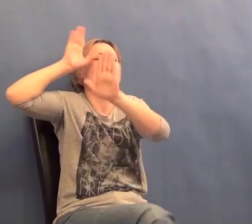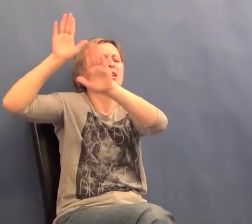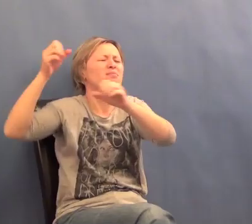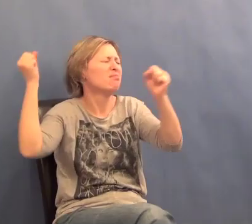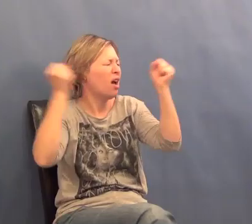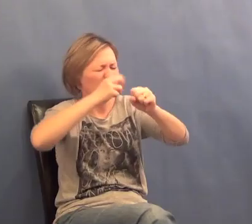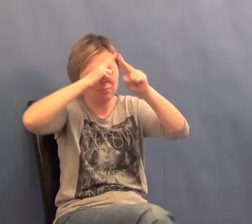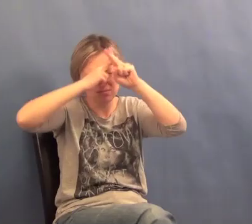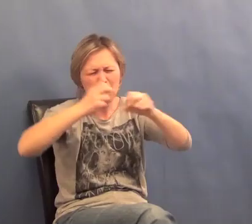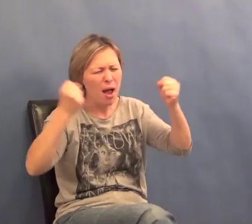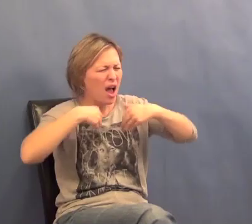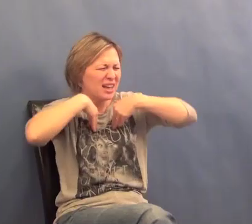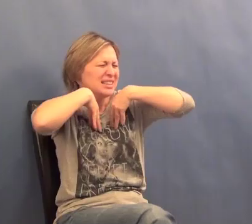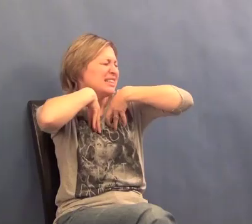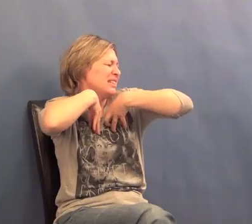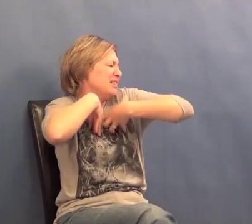Mocno śpi, jest bardzo zmęczony.